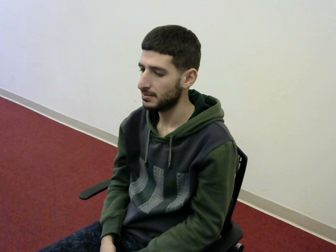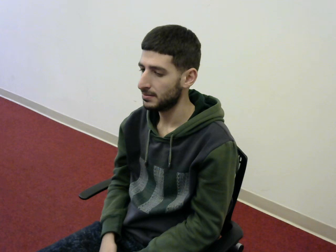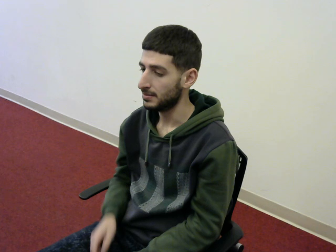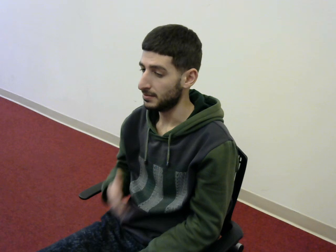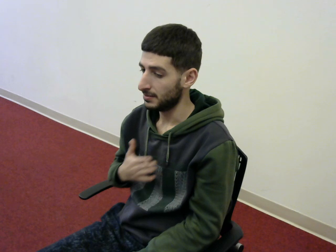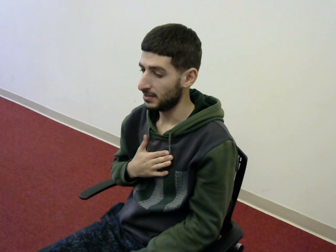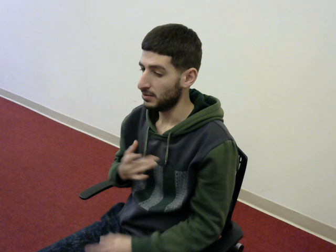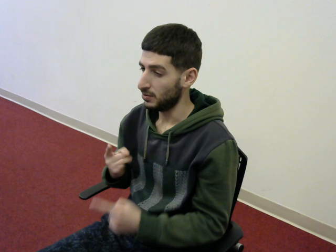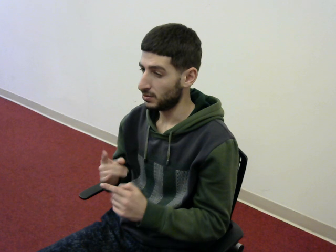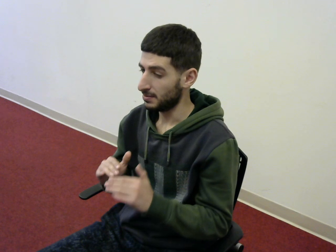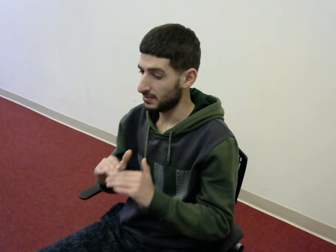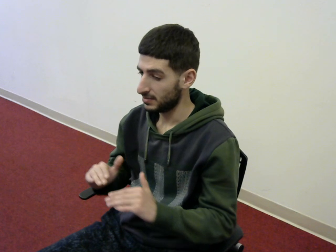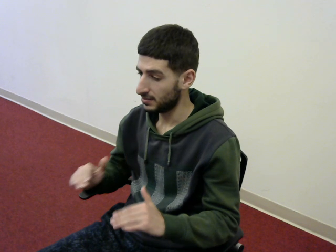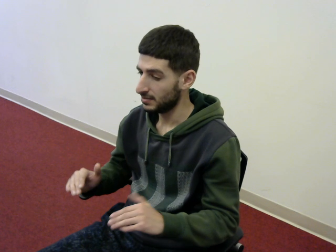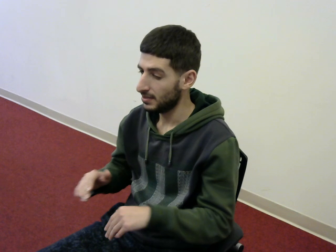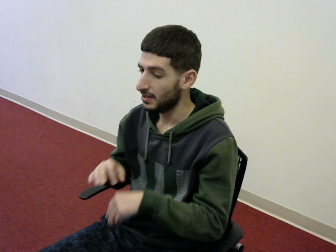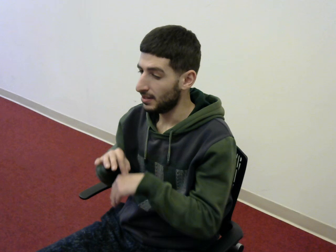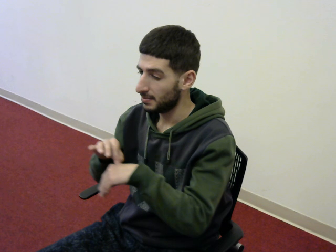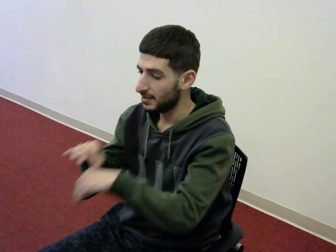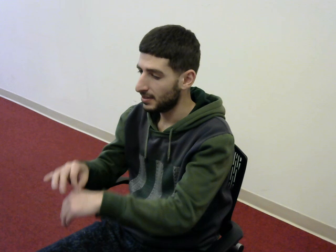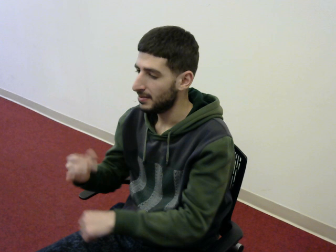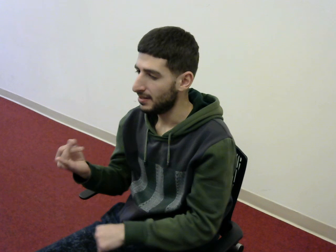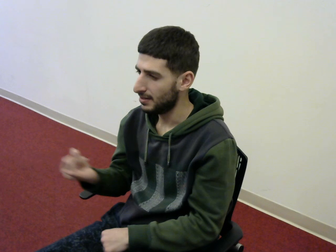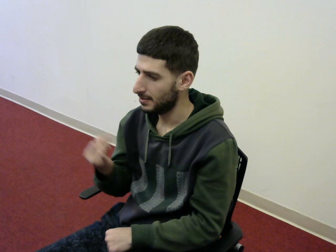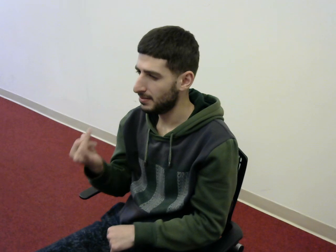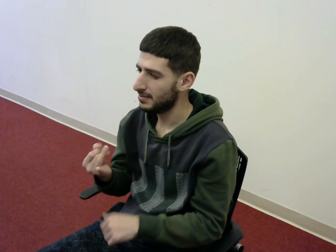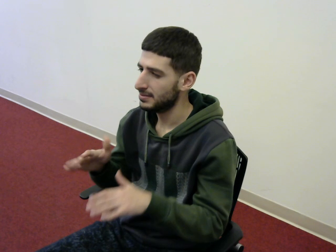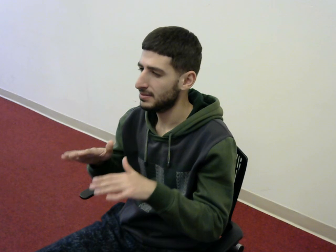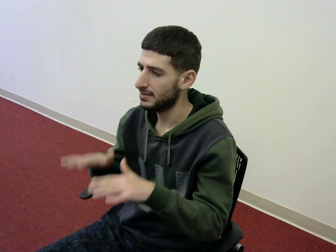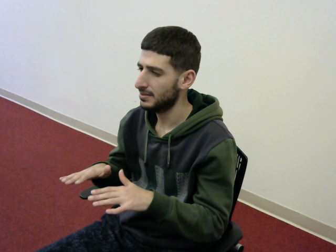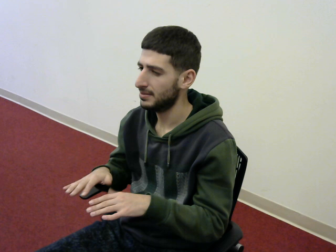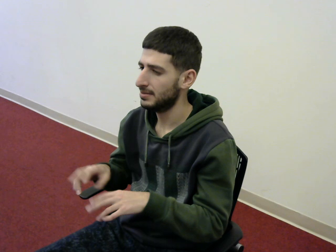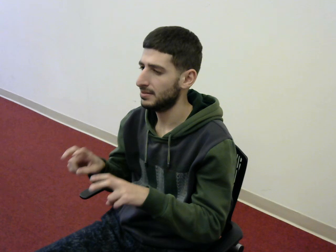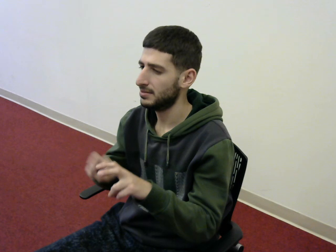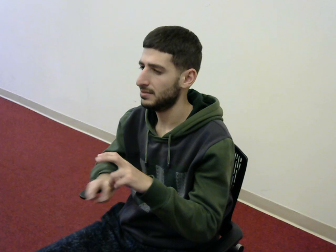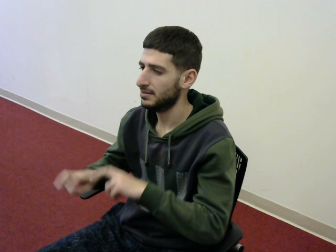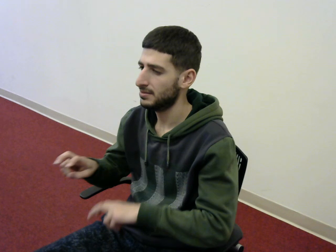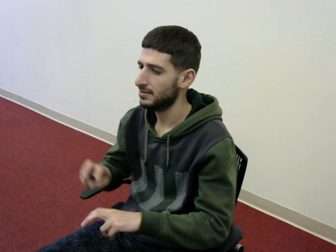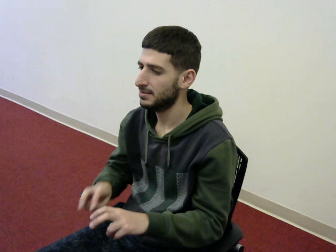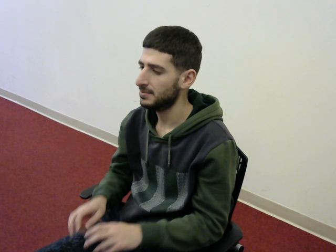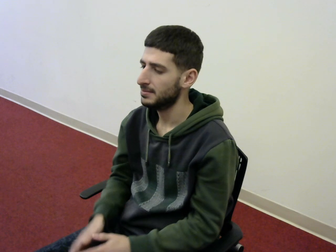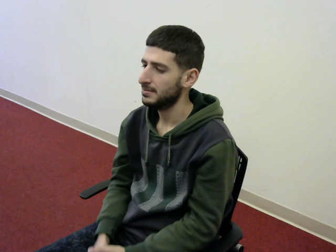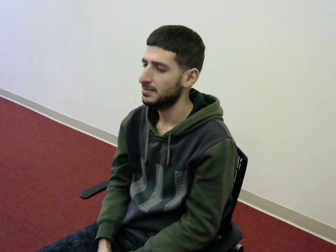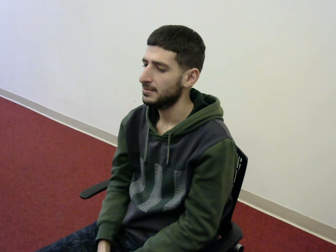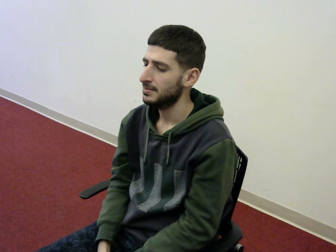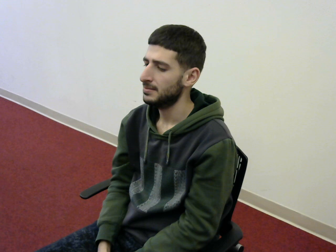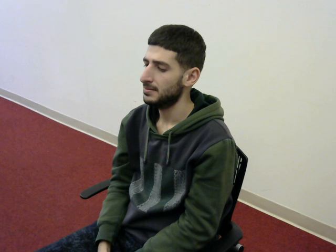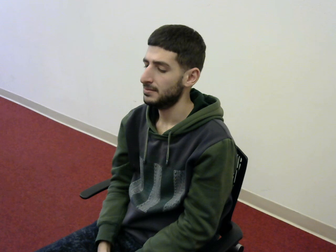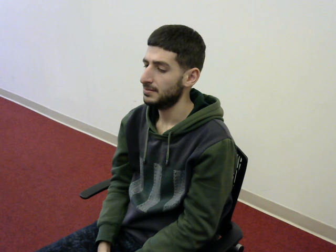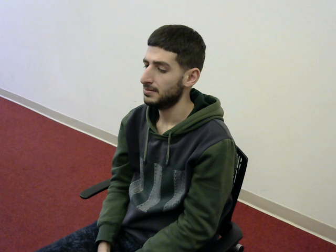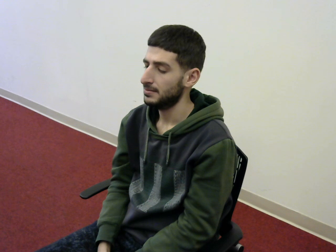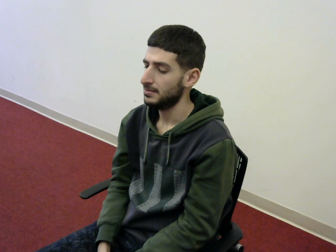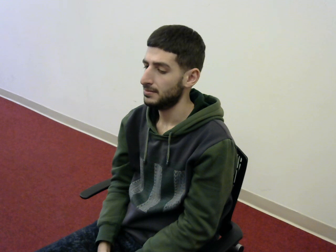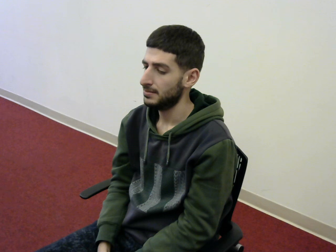Mən uşaqlarımı aparmağa maraqlı yer axtarıram